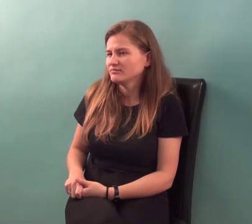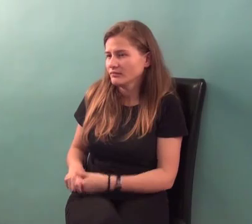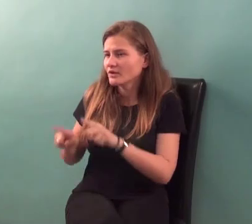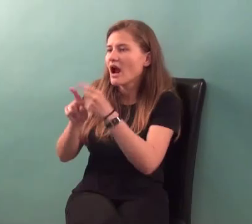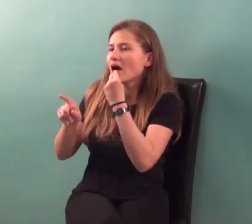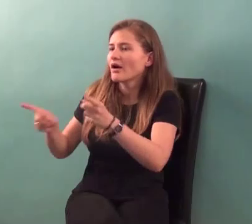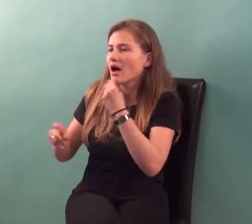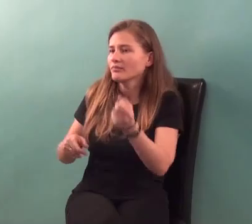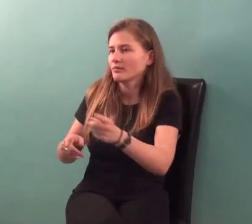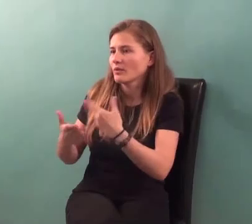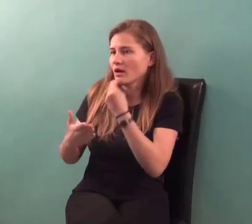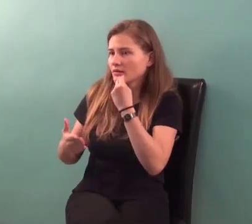Również nie wolno wyrzucać jedzenia.